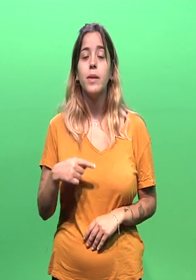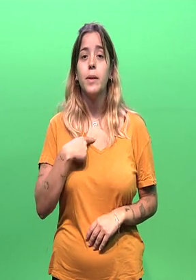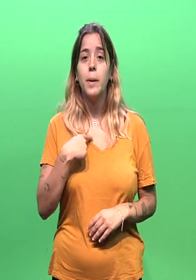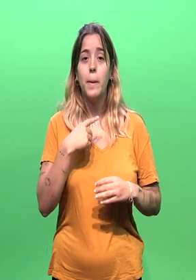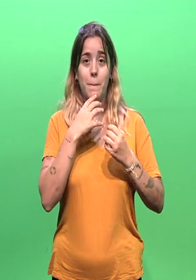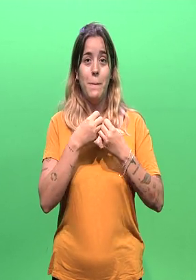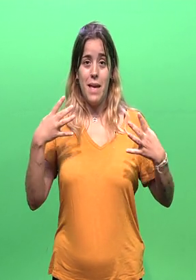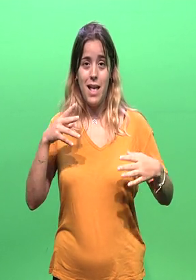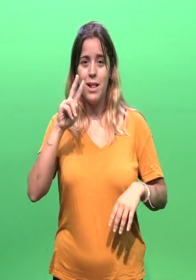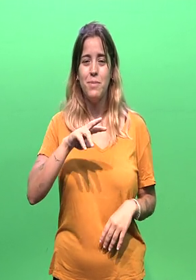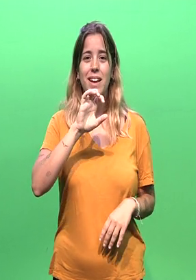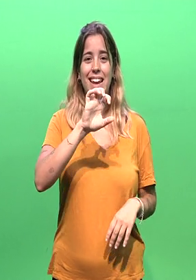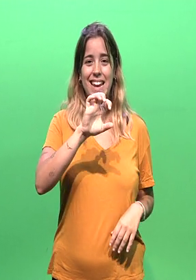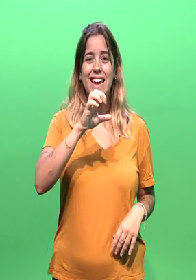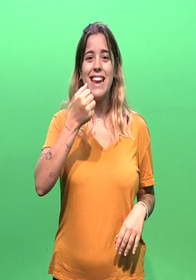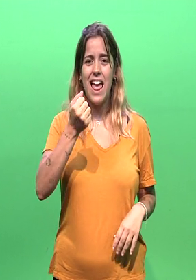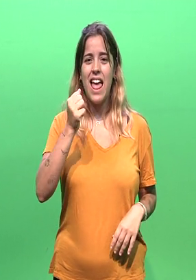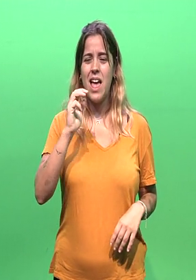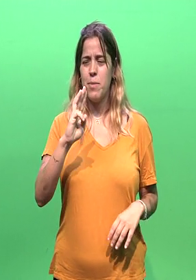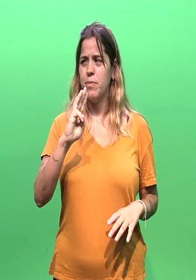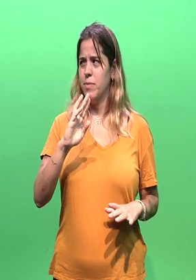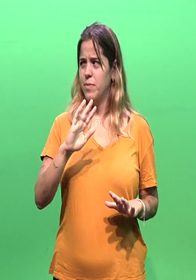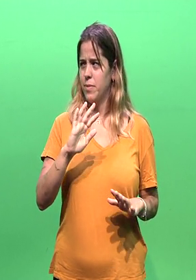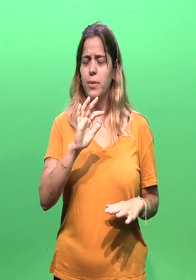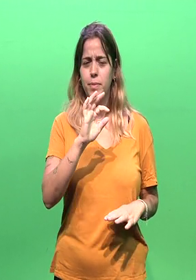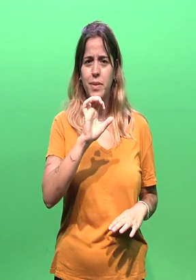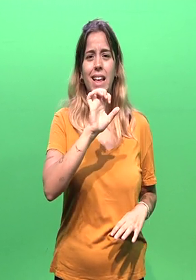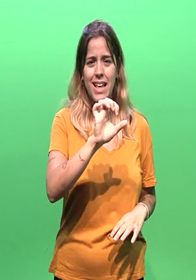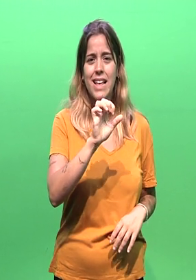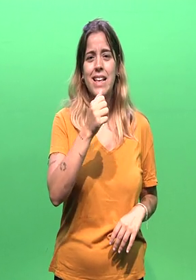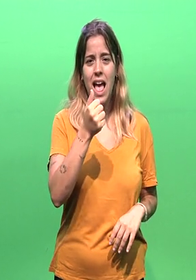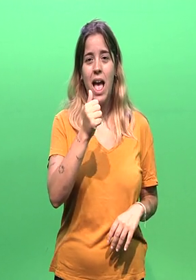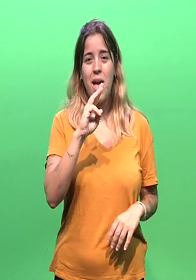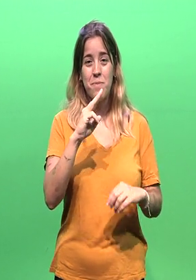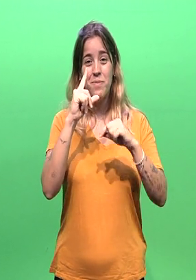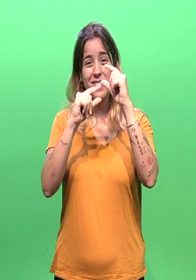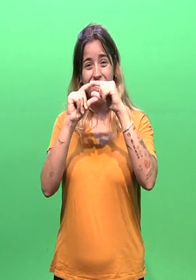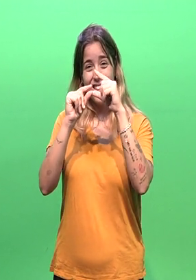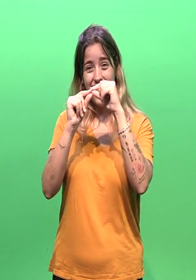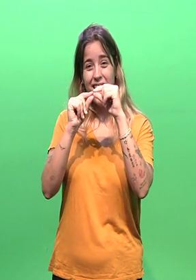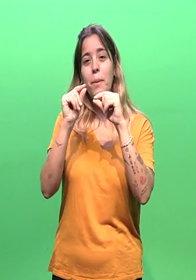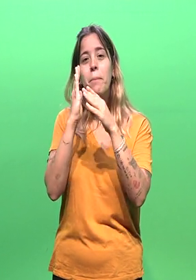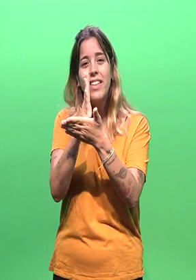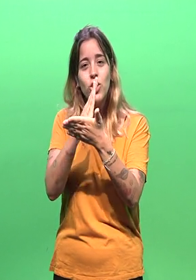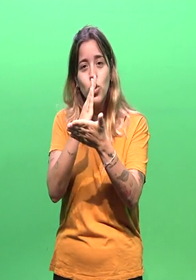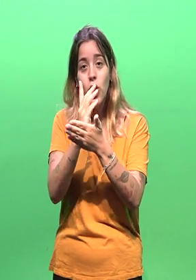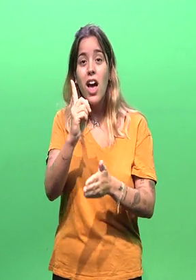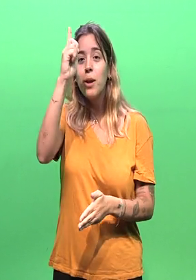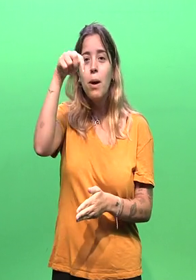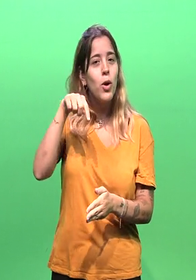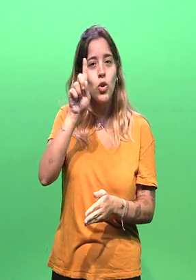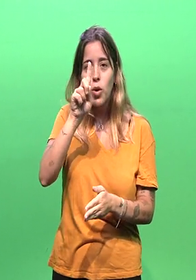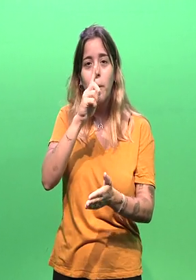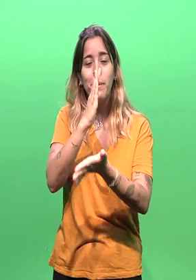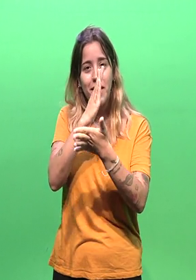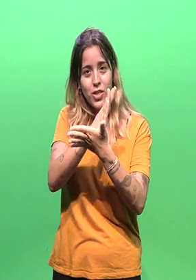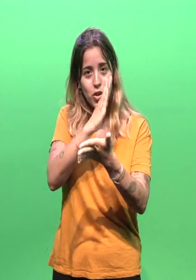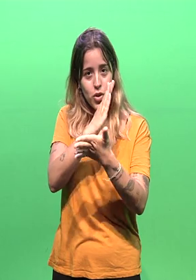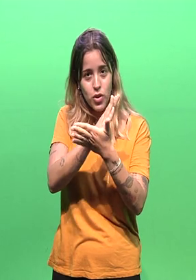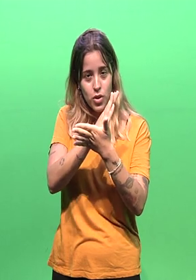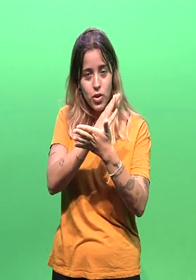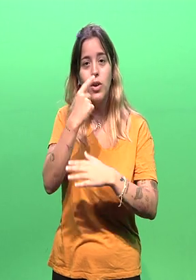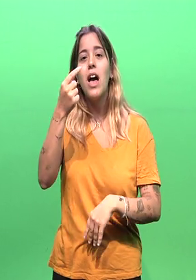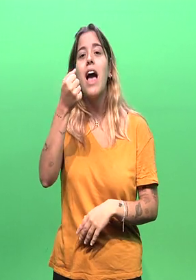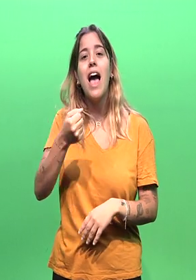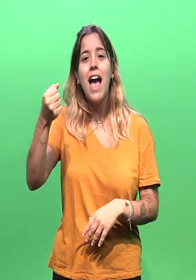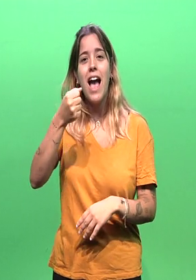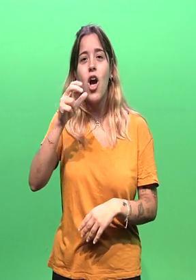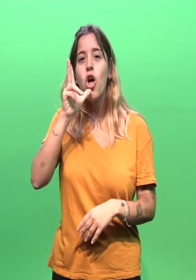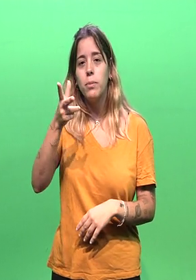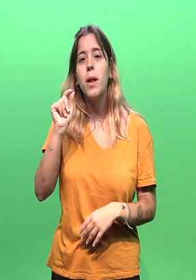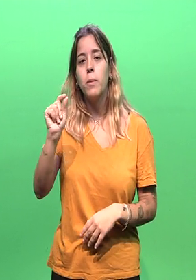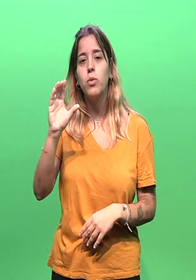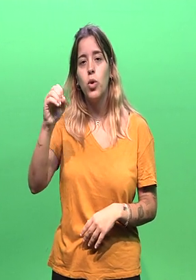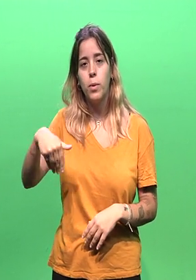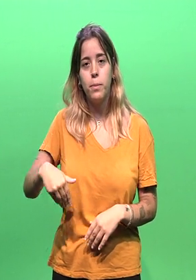El meu correu electrònic és eap, no ho sé, sí, eap, asterisc mig, ni a dalt ni a baix, al mig, arrova hotmail punt com.